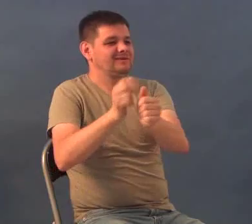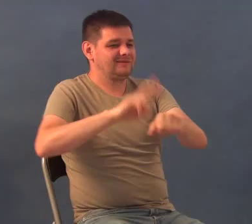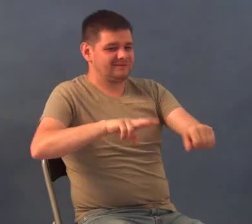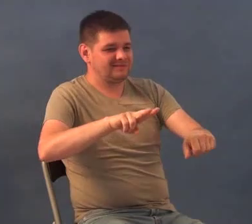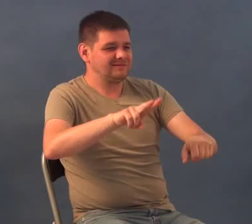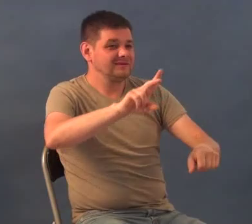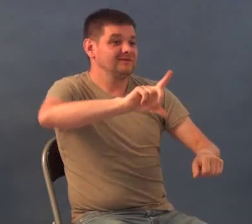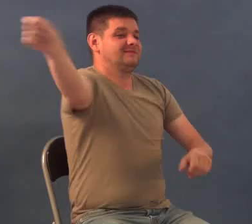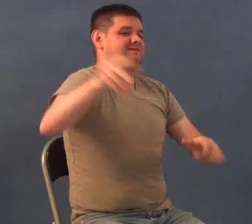Policjant ich widzi, oni odchodzą.